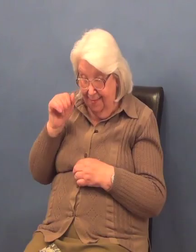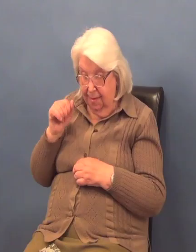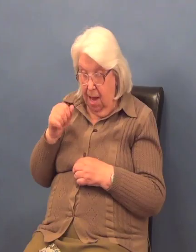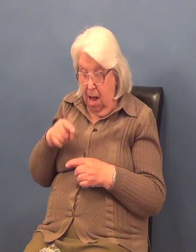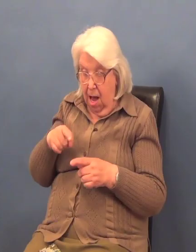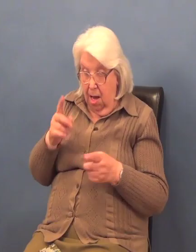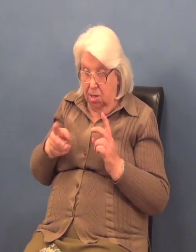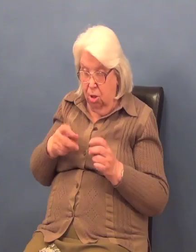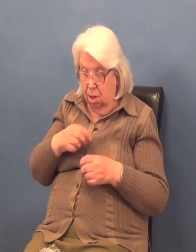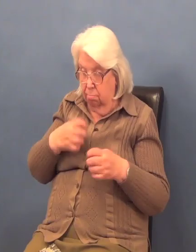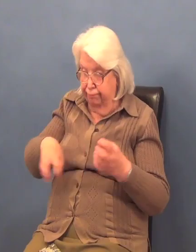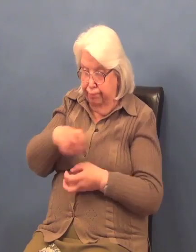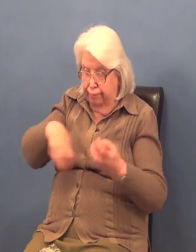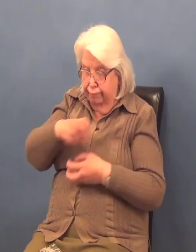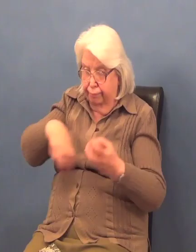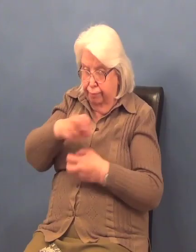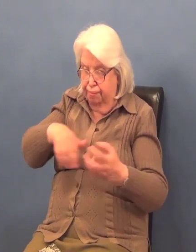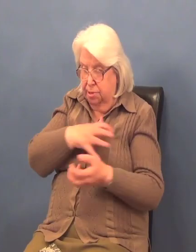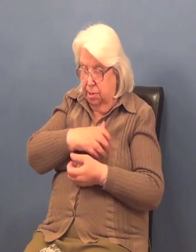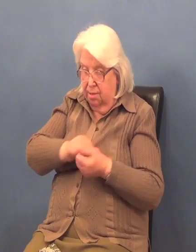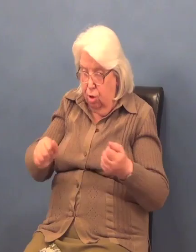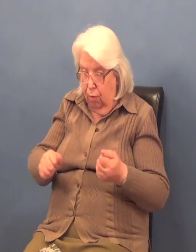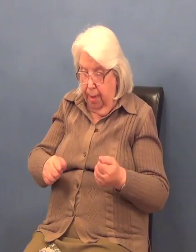Kaczka z przerażenia biega wkoło po klatce.